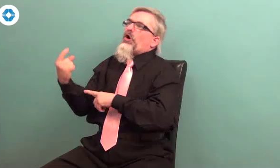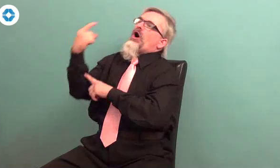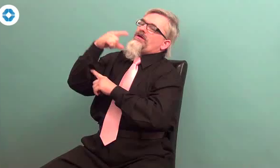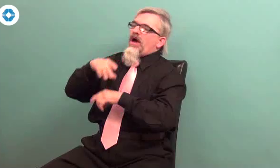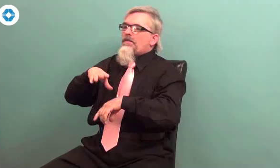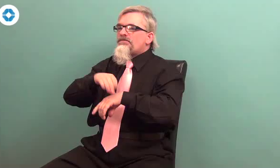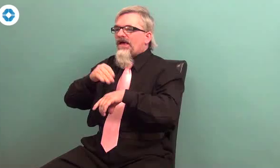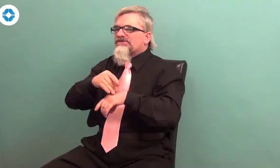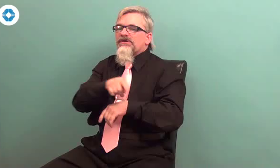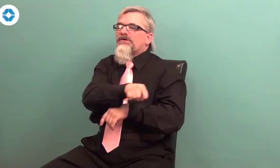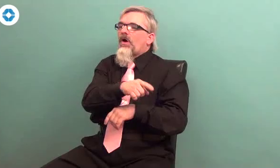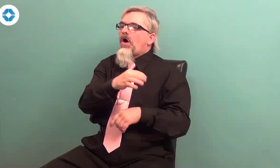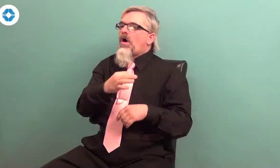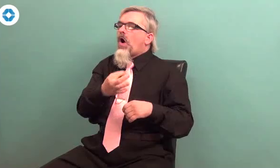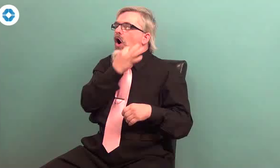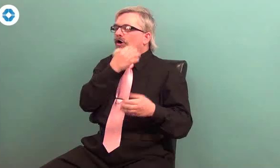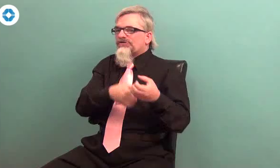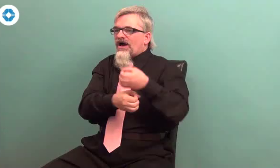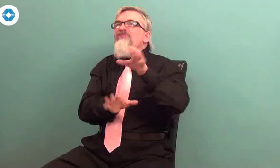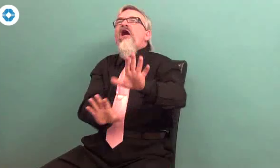Pies szczeka i podskakuje przy drzewie z gniazdem os.